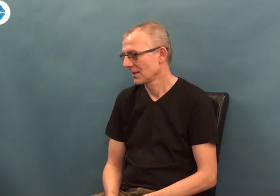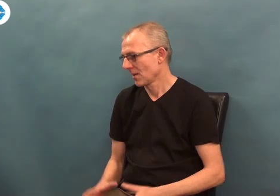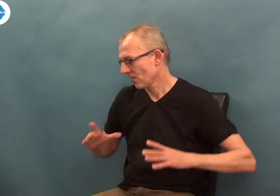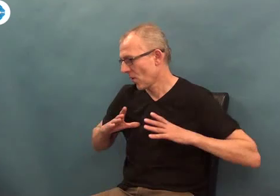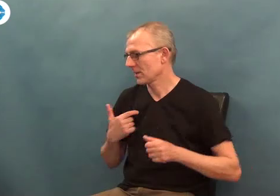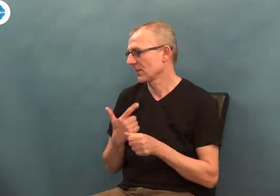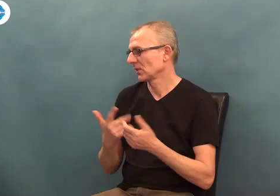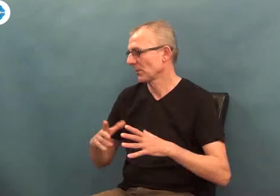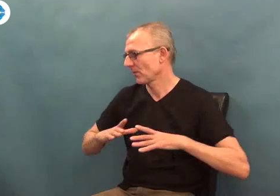Ja mam dwudziestego ósmego wolne.